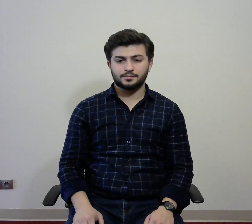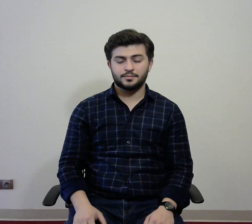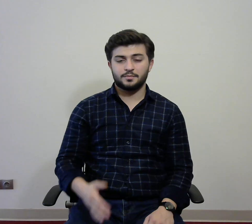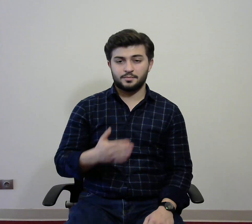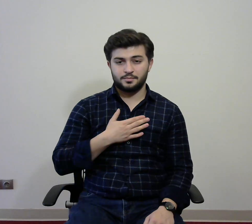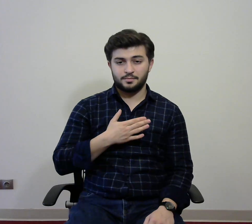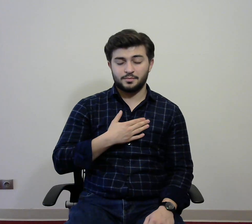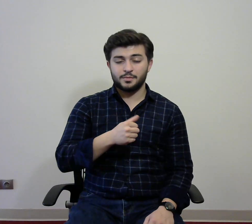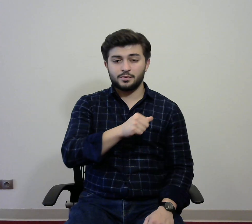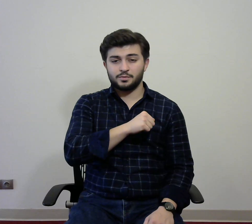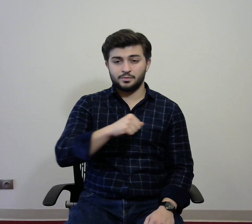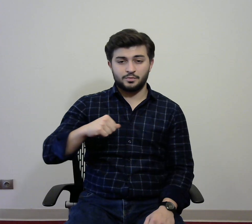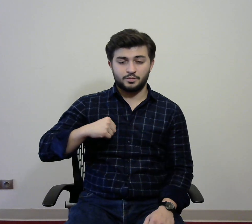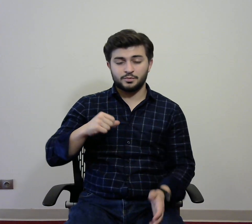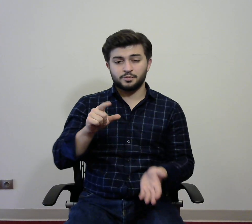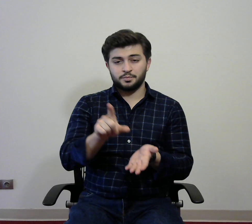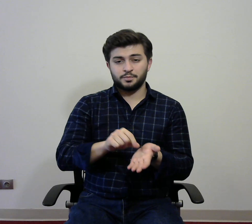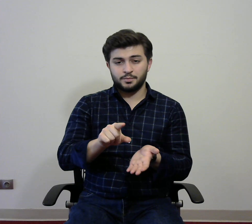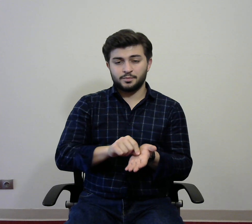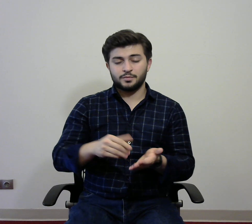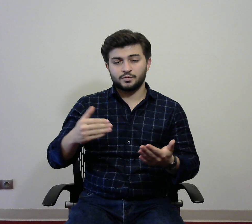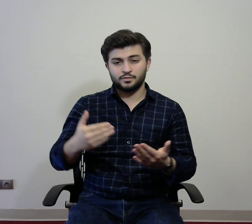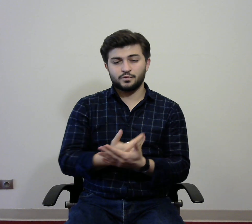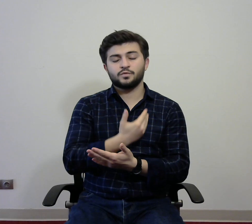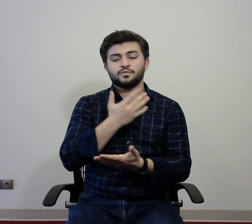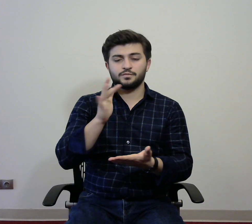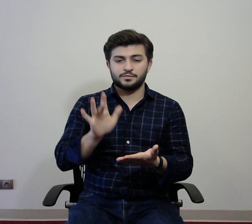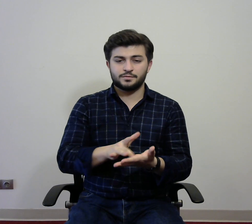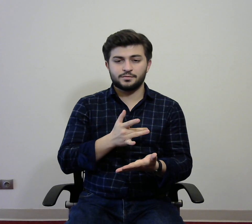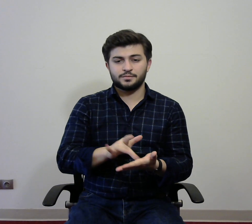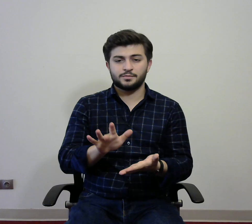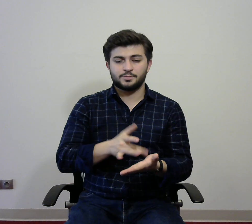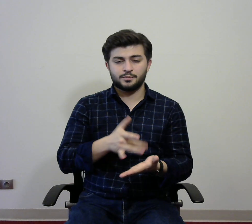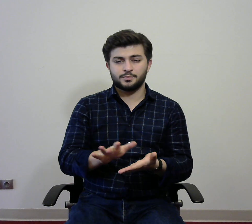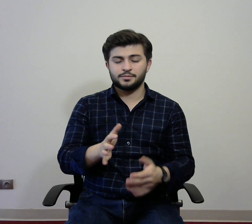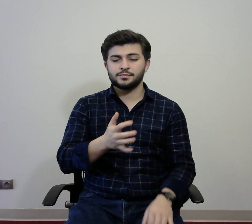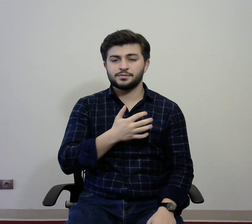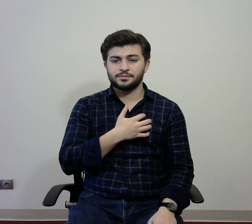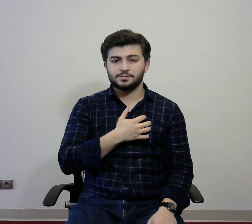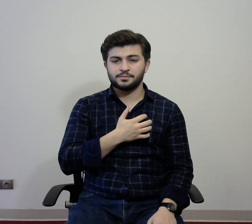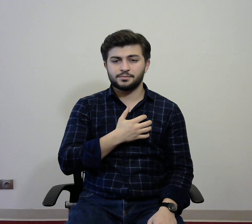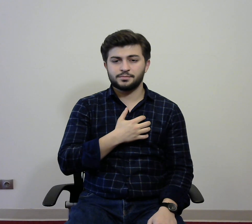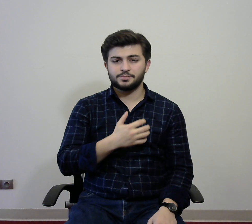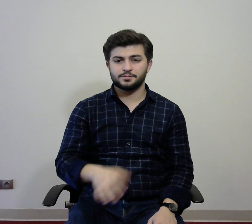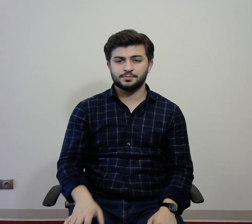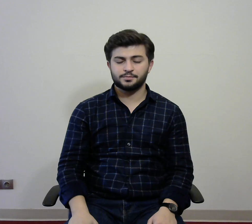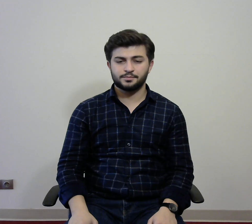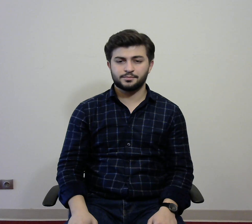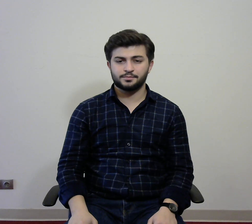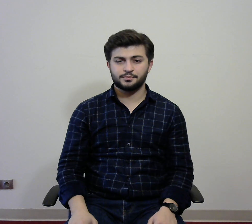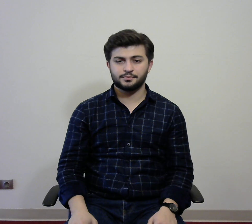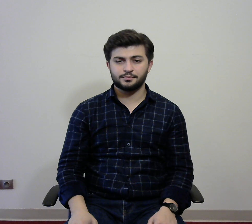Mən öz pensiyamı yenidən hesablatdırmaq istəyirəm